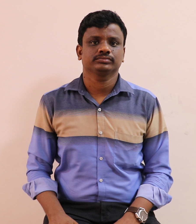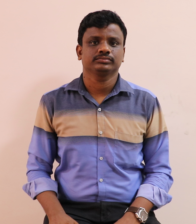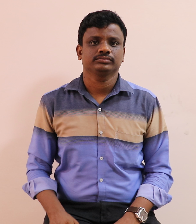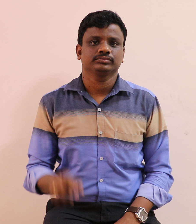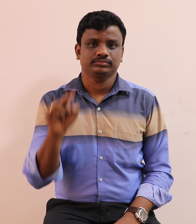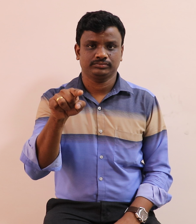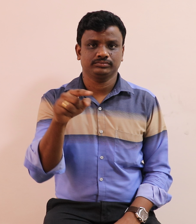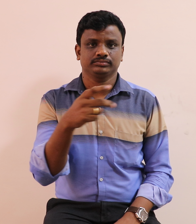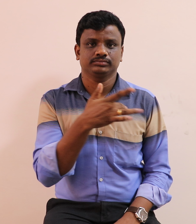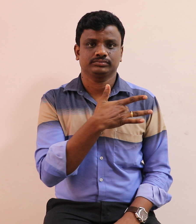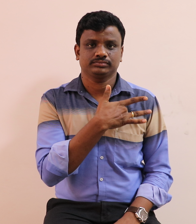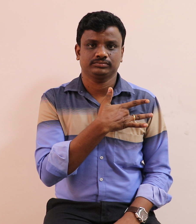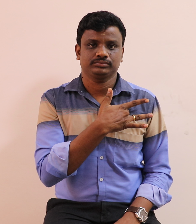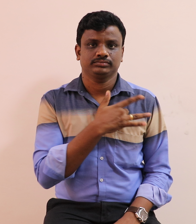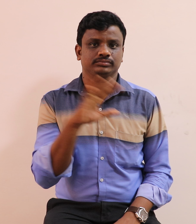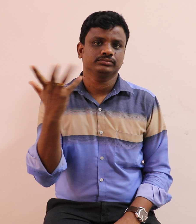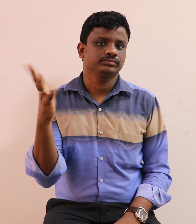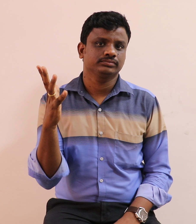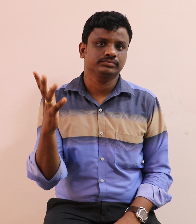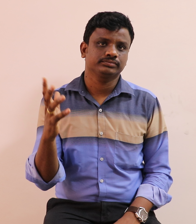do not hurt me